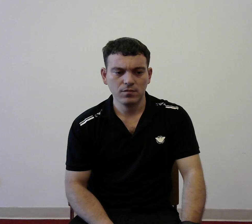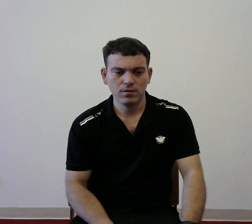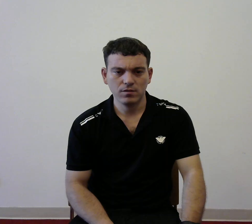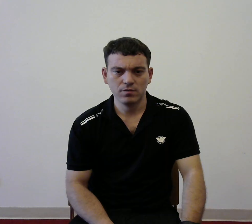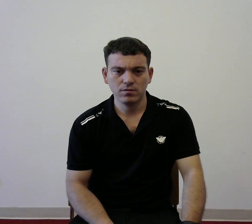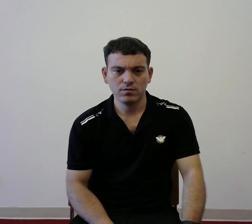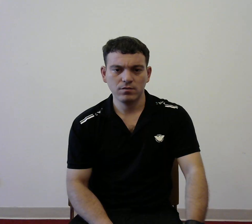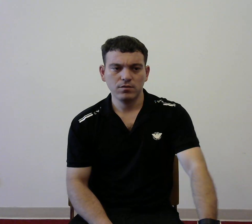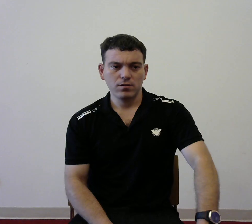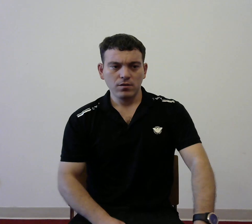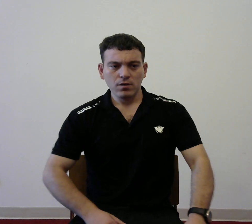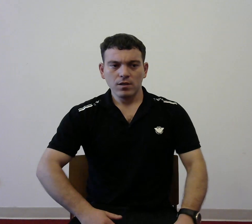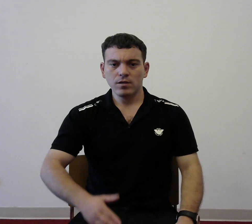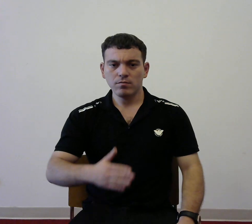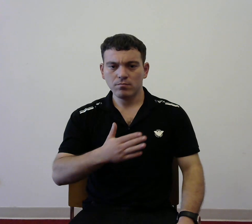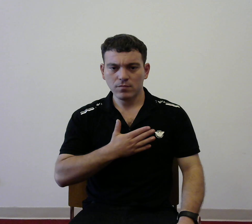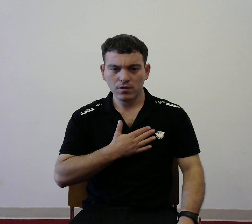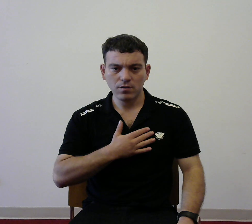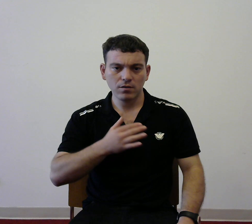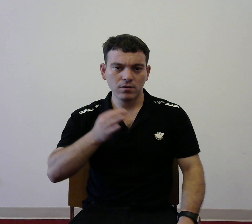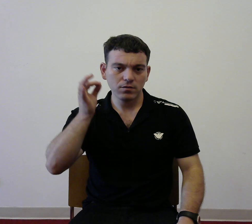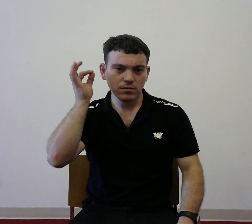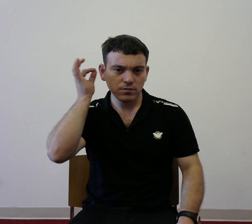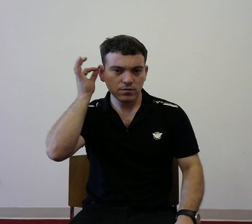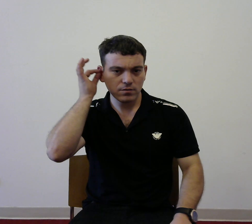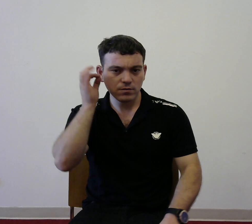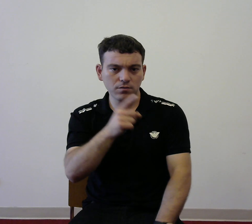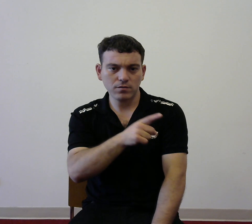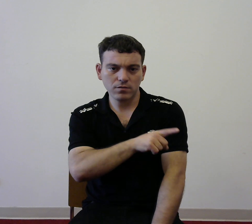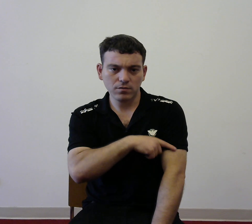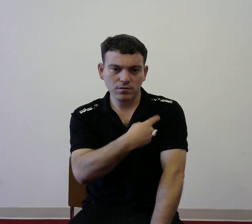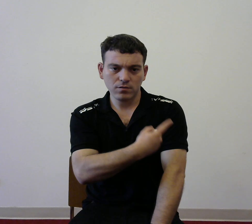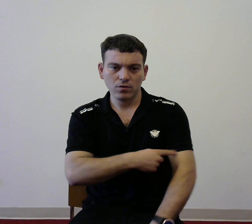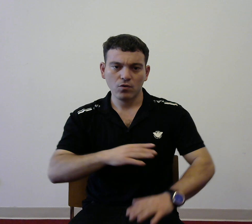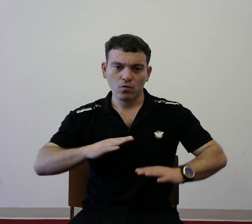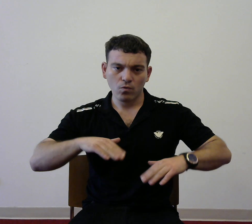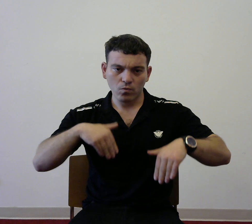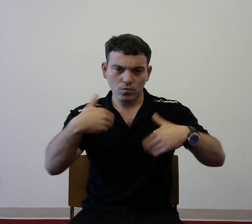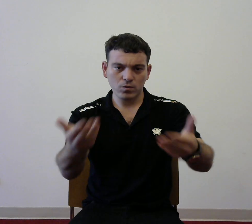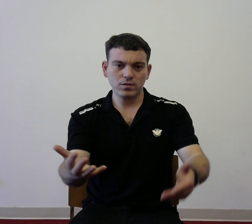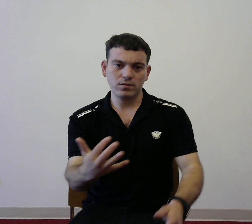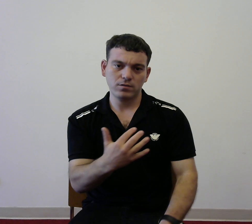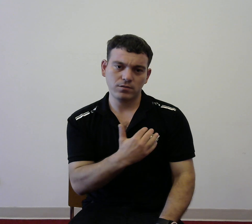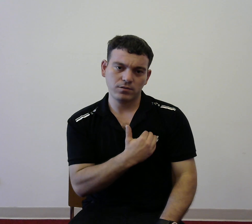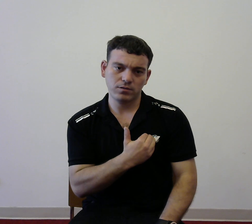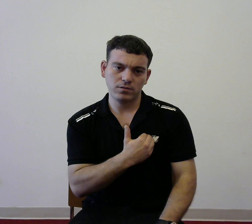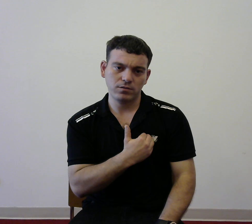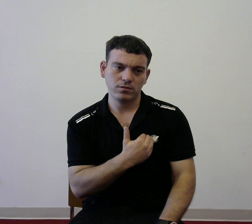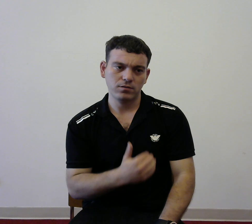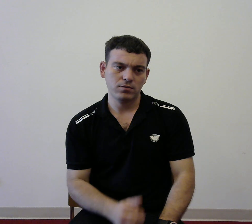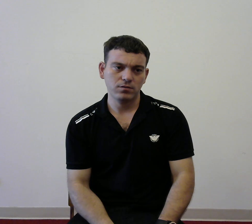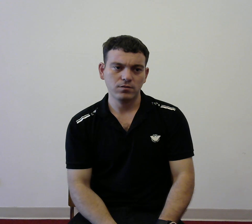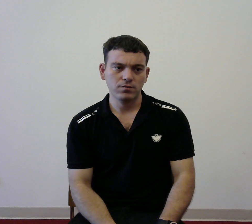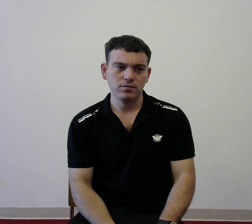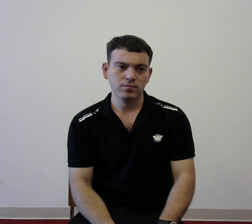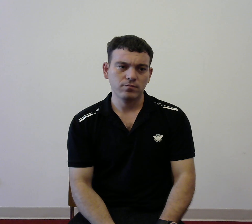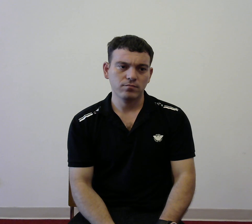Mən tibb məntəqəsinə müraciət etmək istərdim